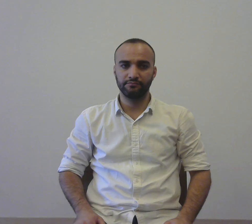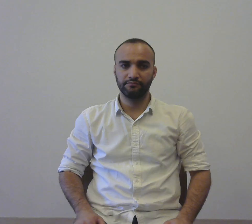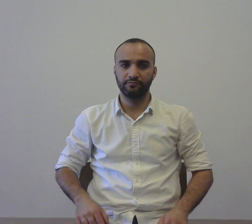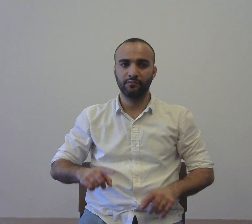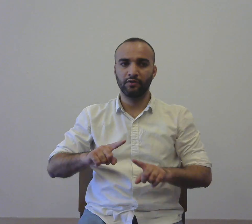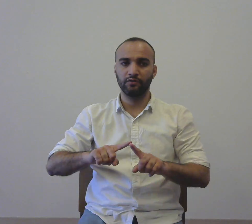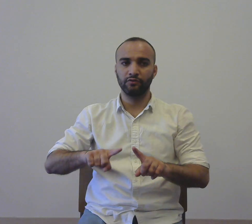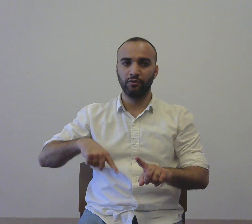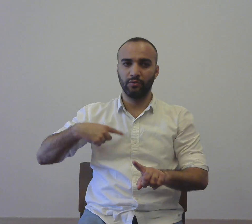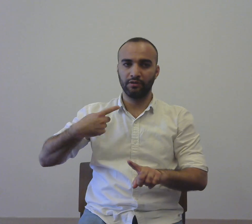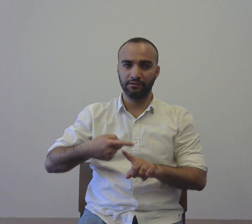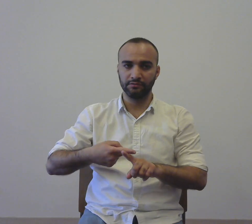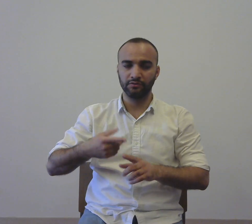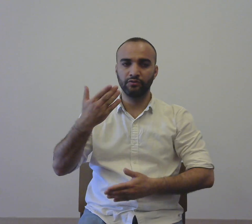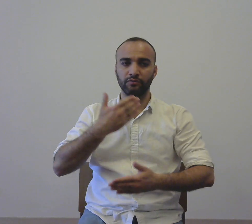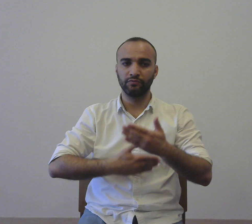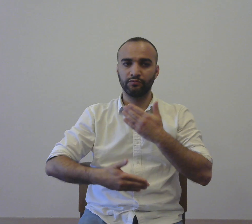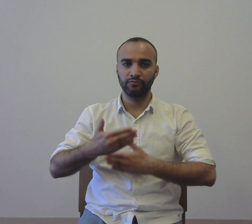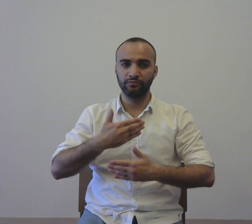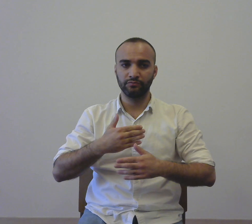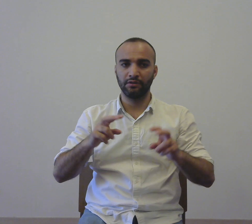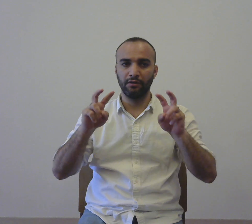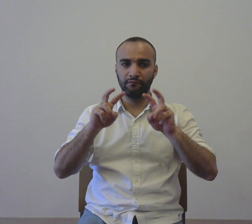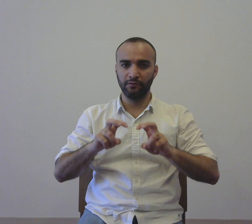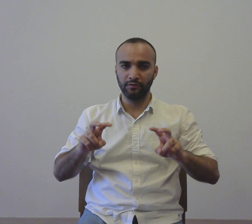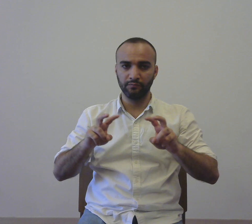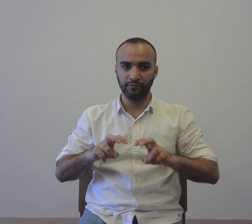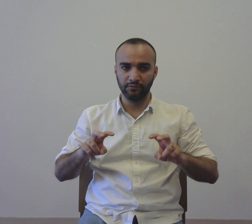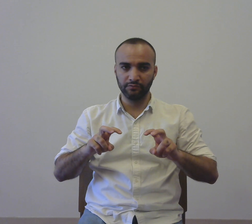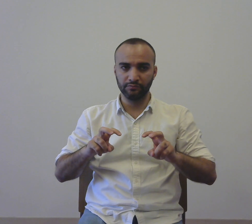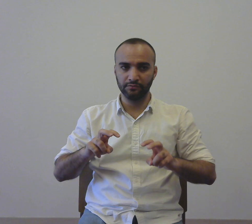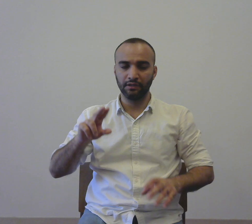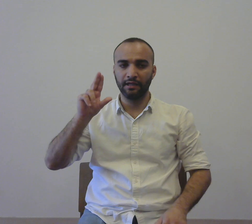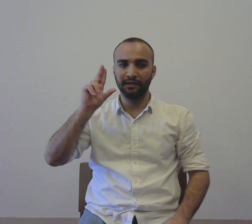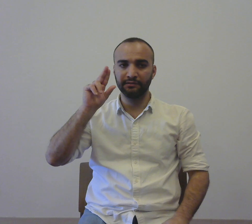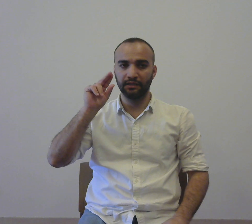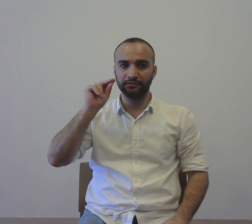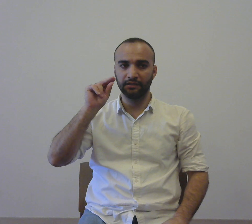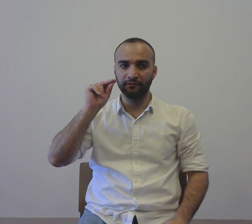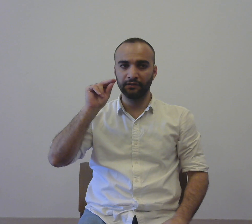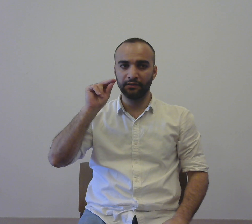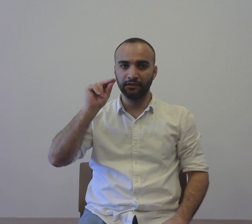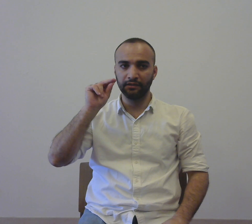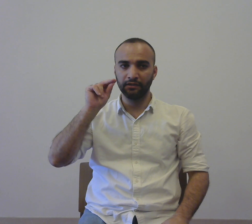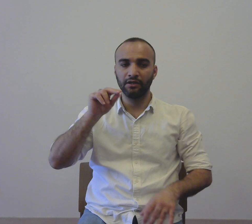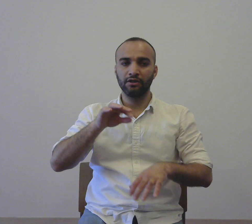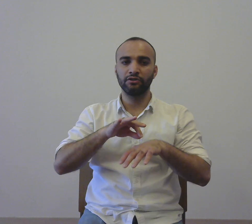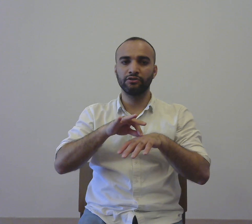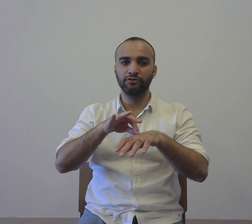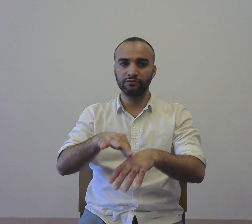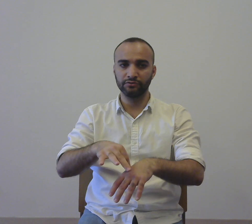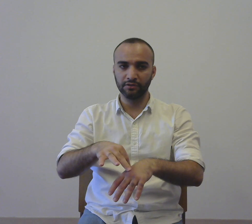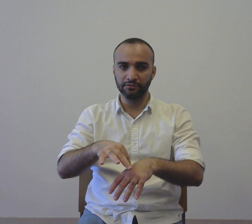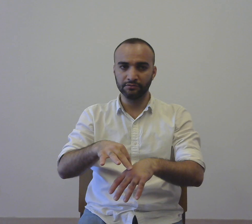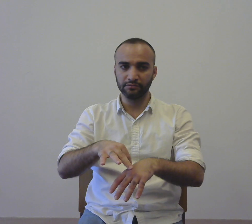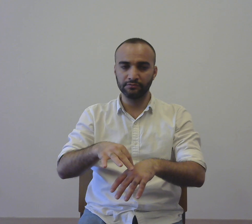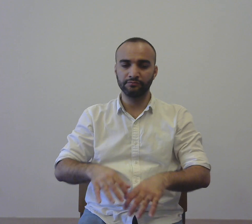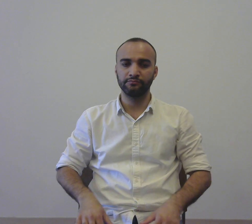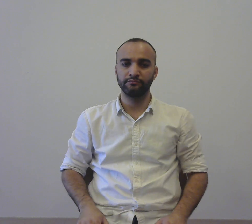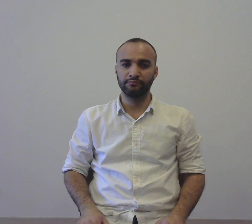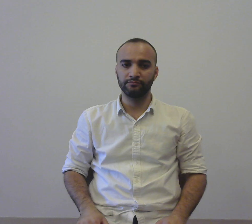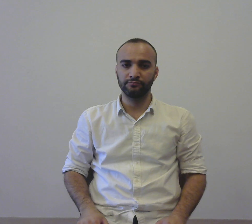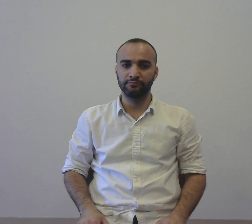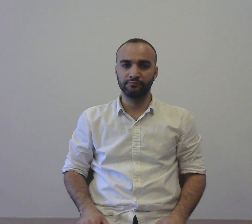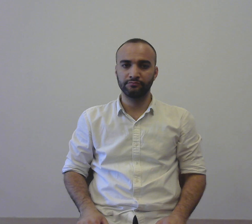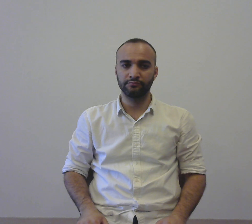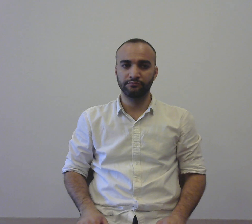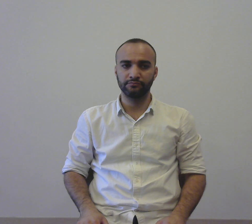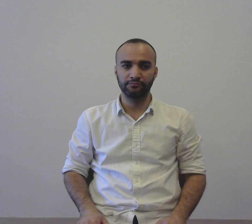Növbəti əlillik müayinəsi nə zaman keçiriləcək?